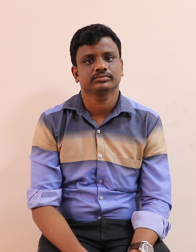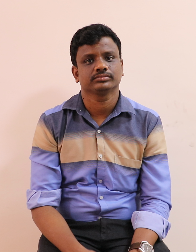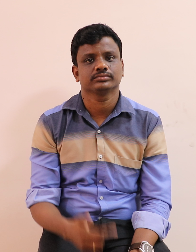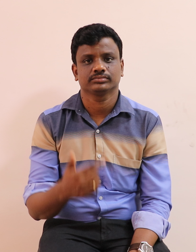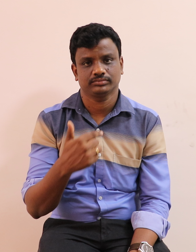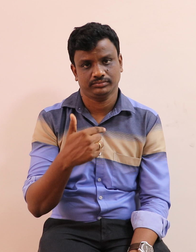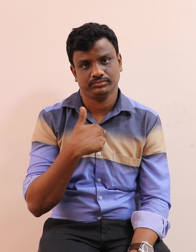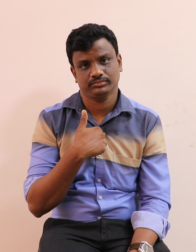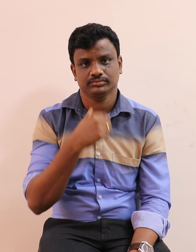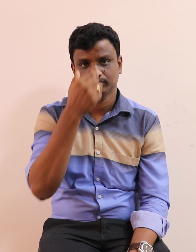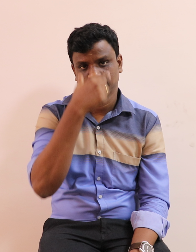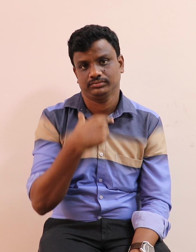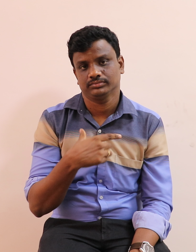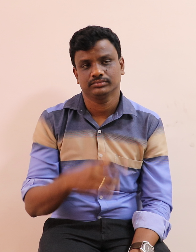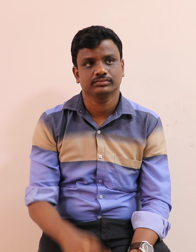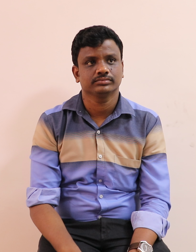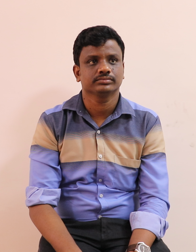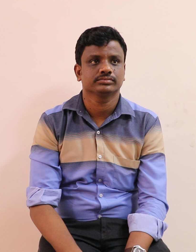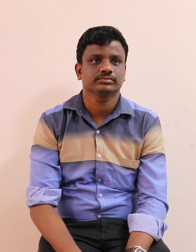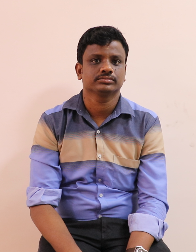i am feeling cold